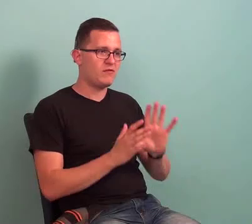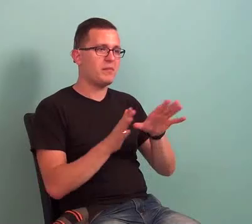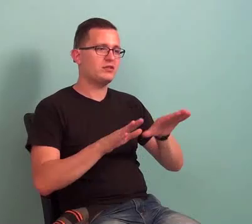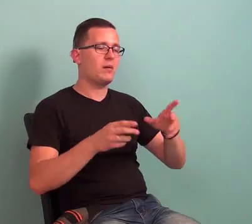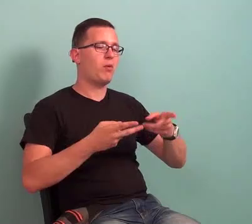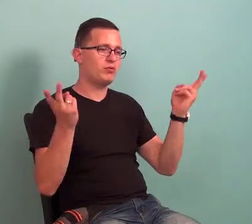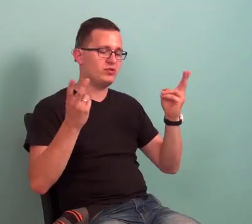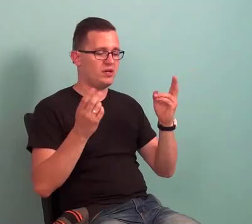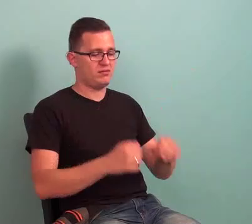W miejscu publicznym.